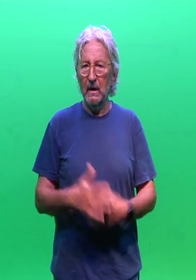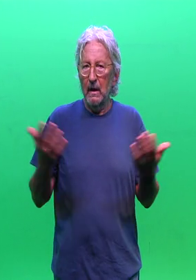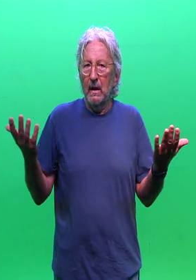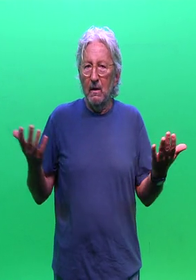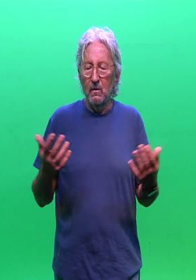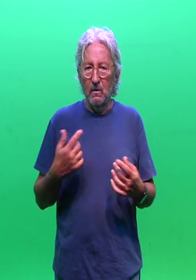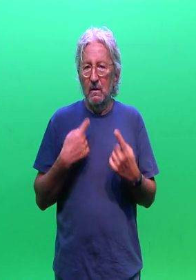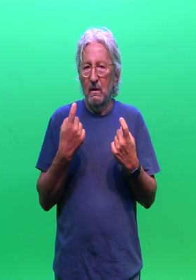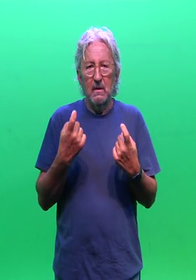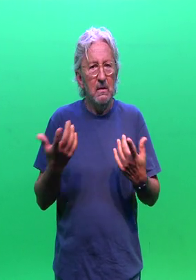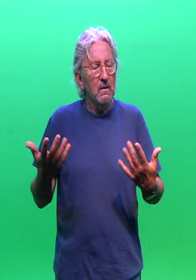És clar, ho necessito.